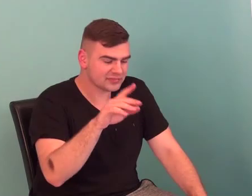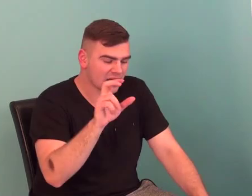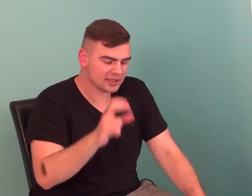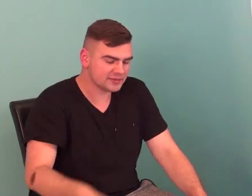Czwartek.